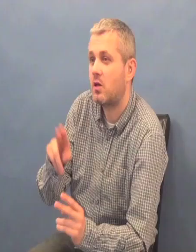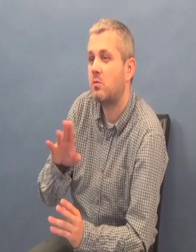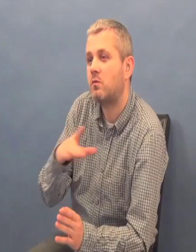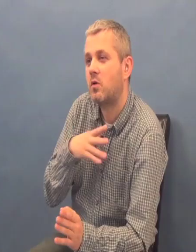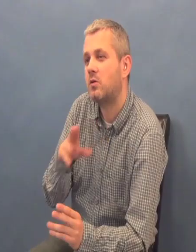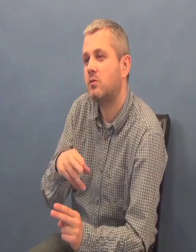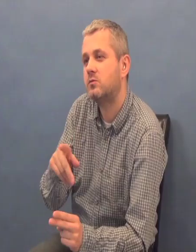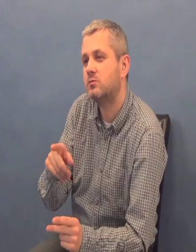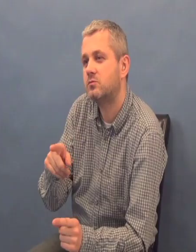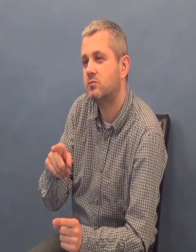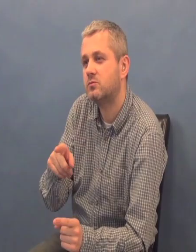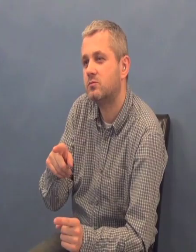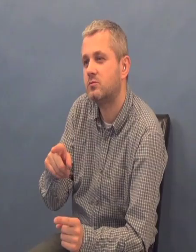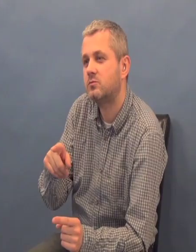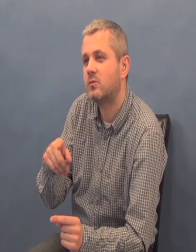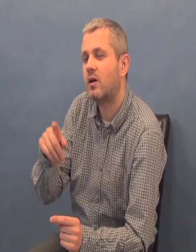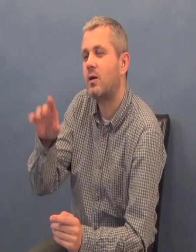Kiedy masz wolne?